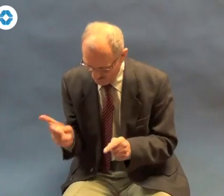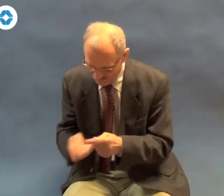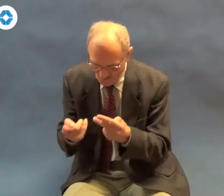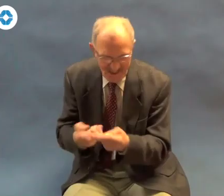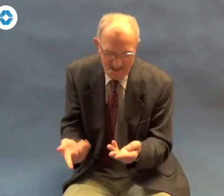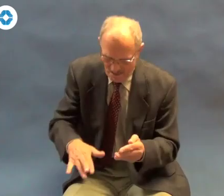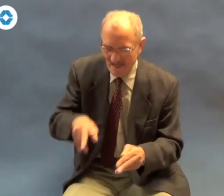Mówi do małego, coś wylicza.